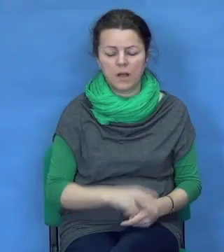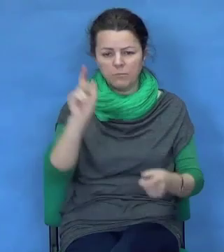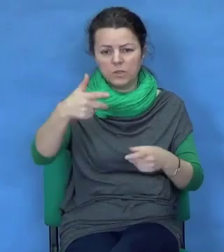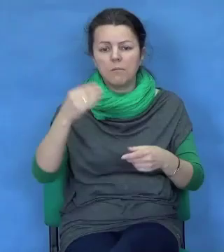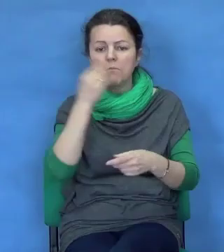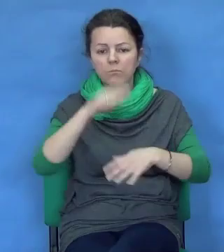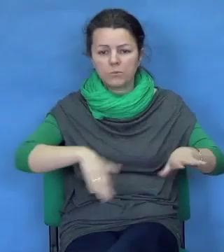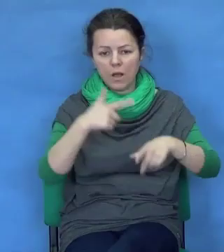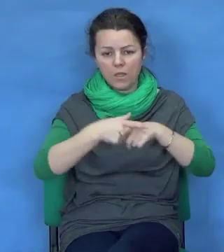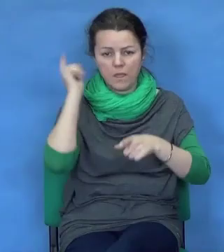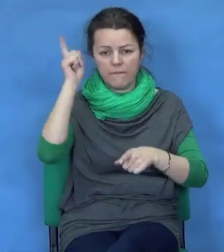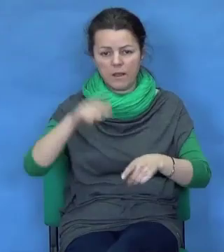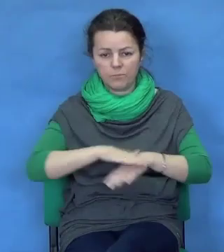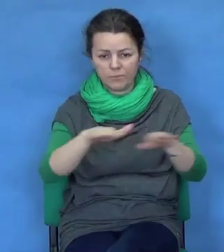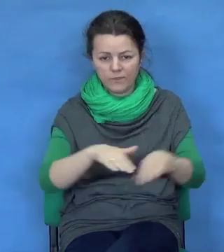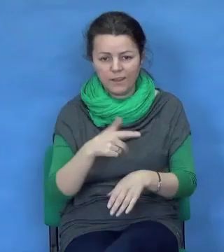Może w morzu nie wolno koniom pływać.